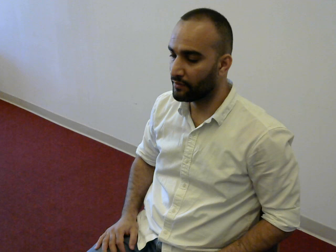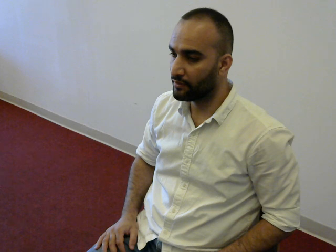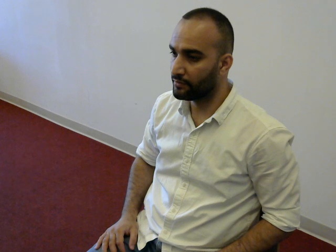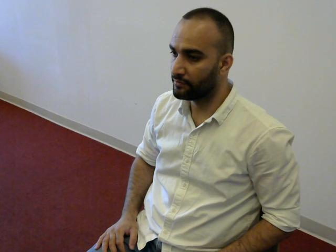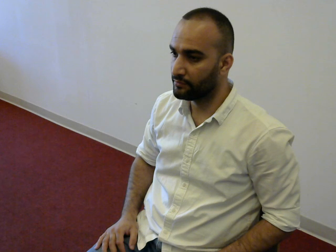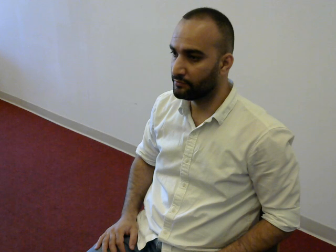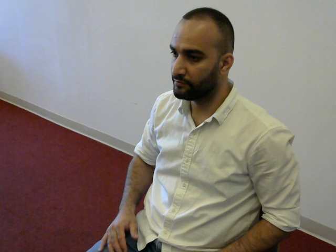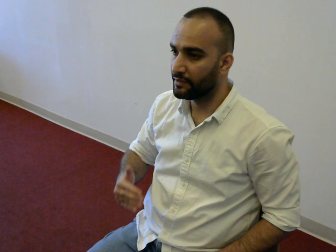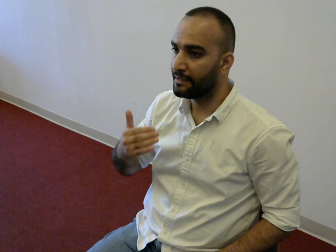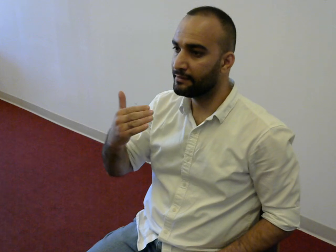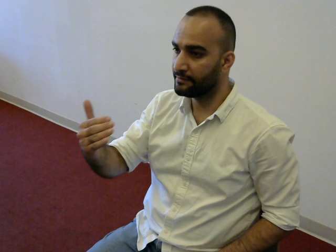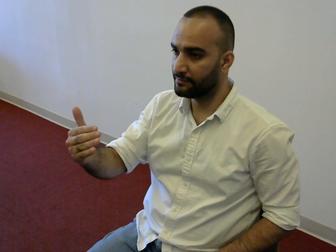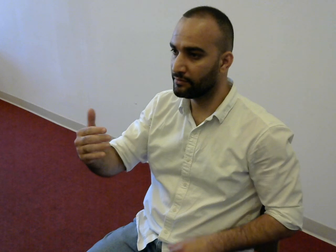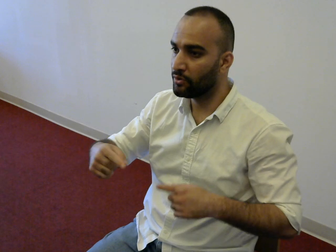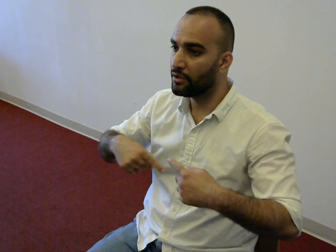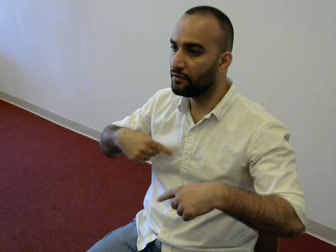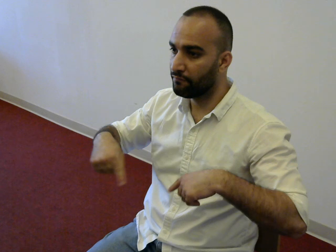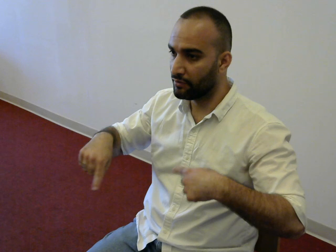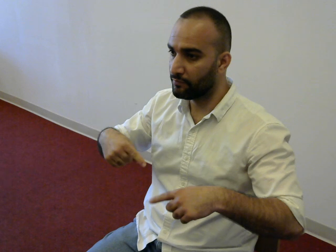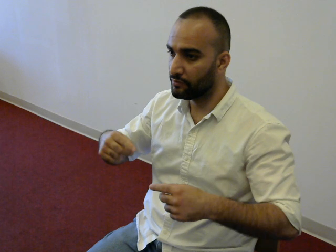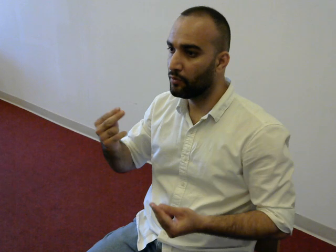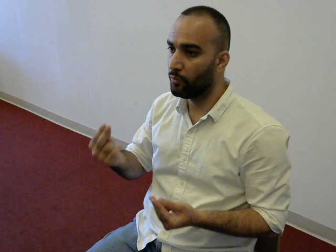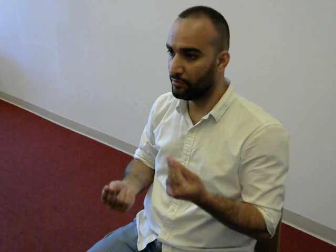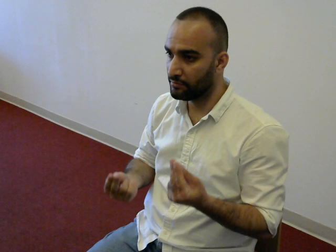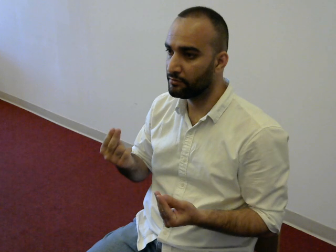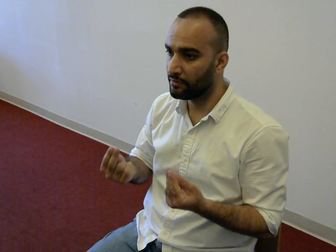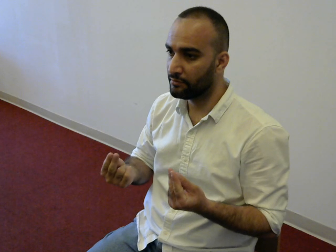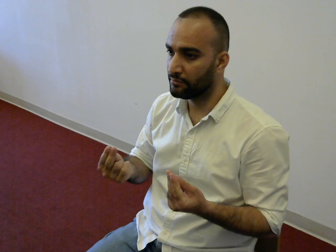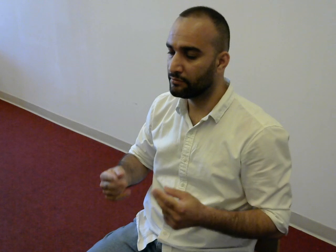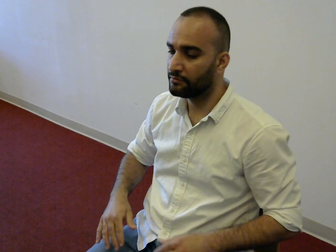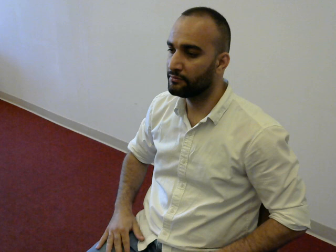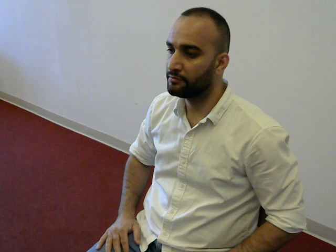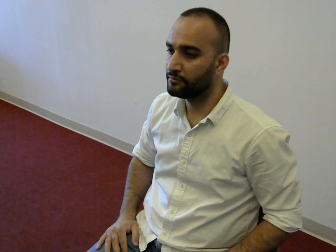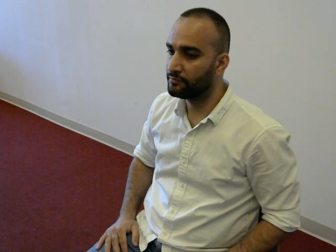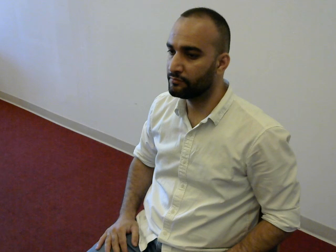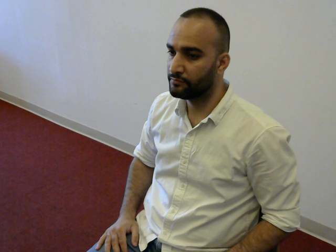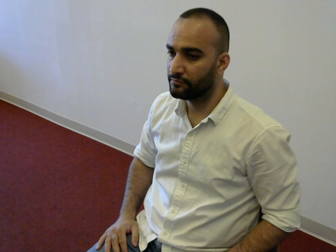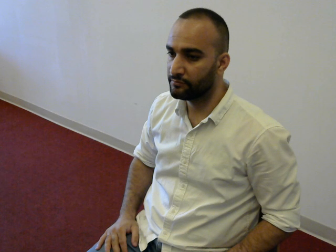Siz futbol oynayırsınız?